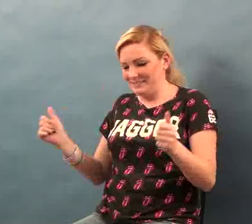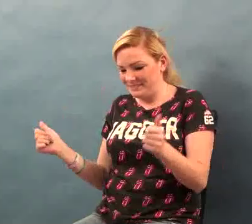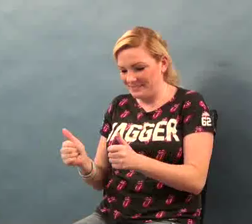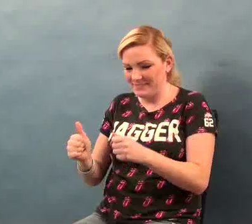Rozmawiają.